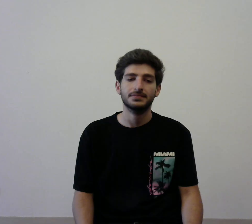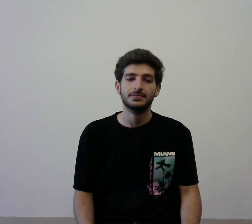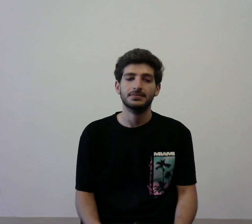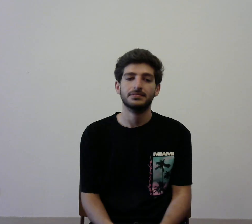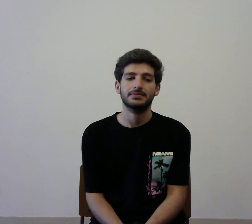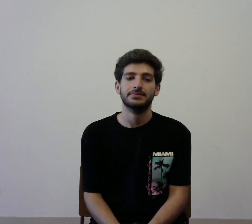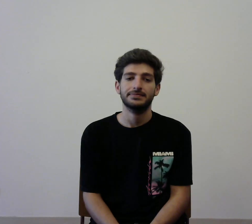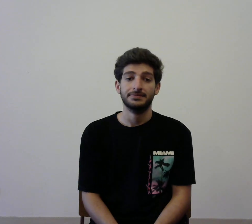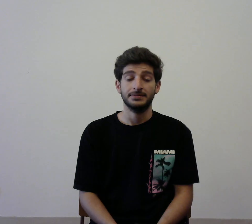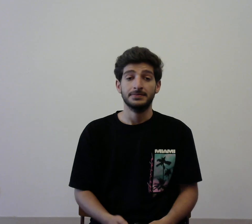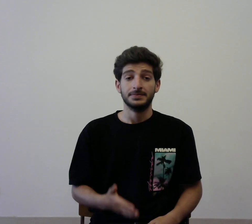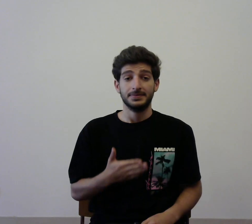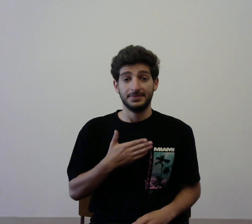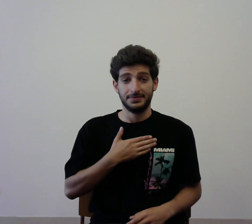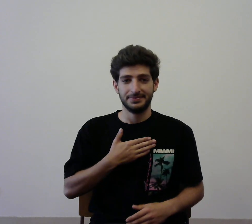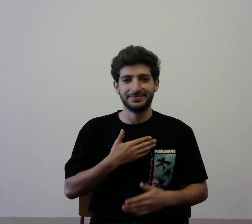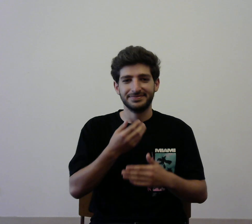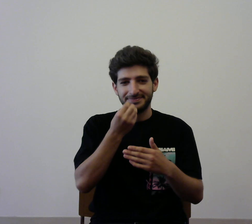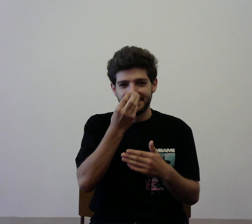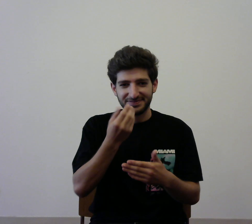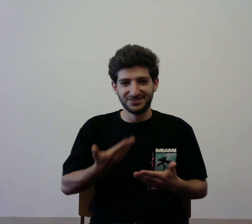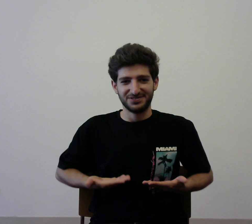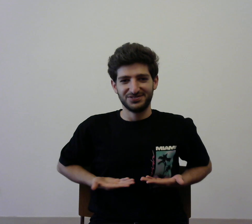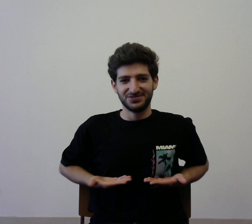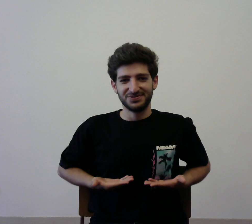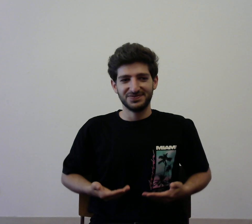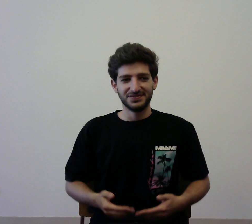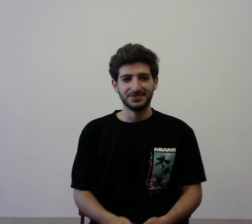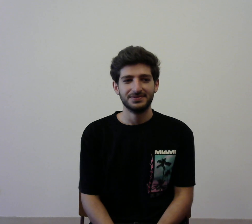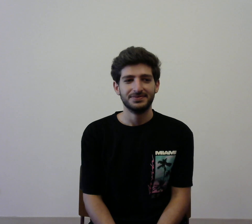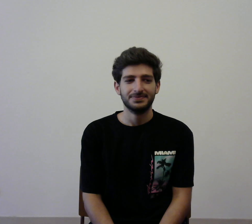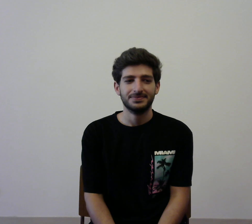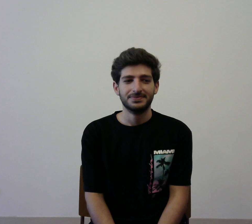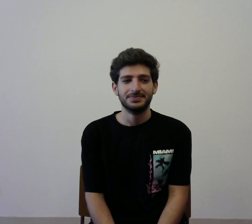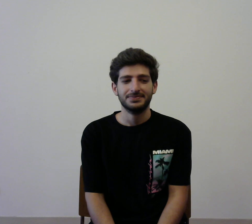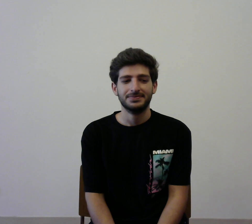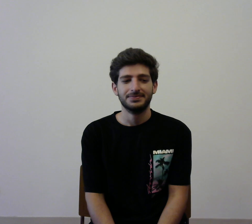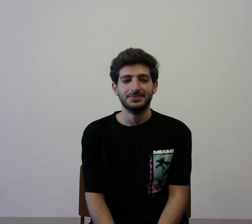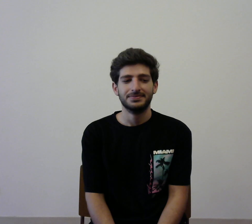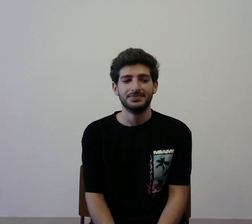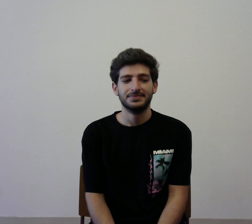Mən Bakıda yaşayıram